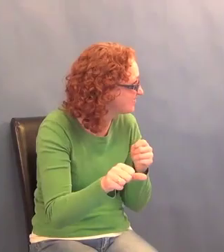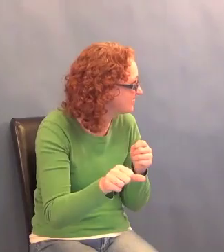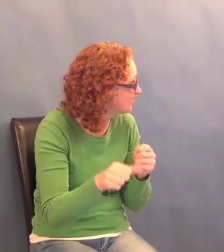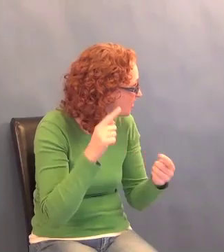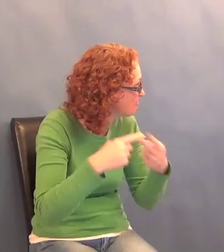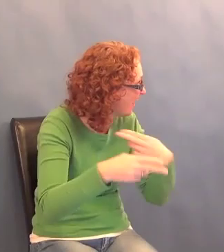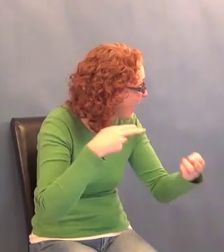Jest?